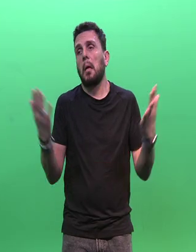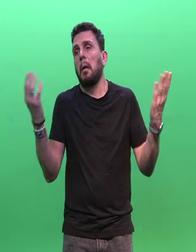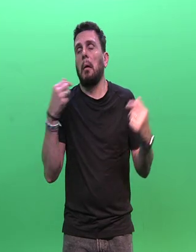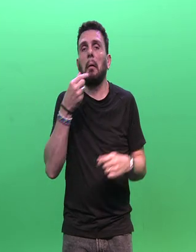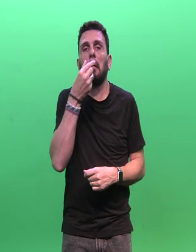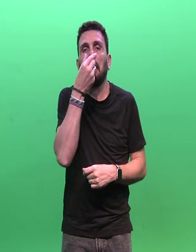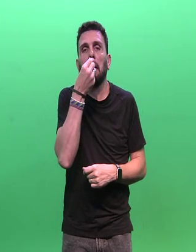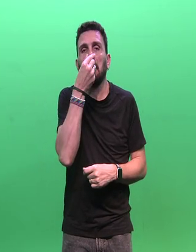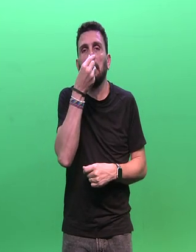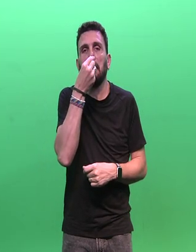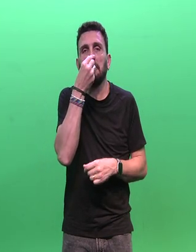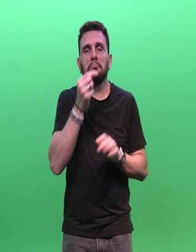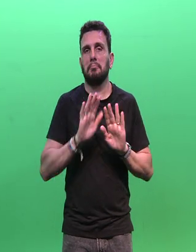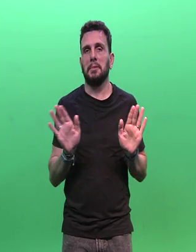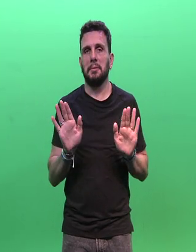Només estic una mica constipat.